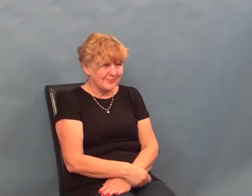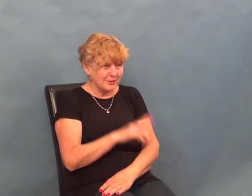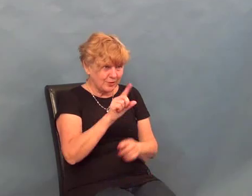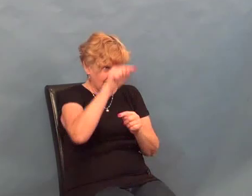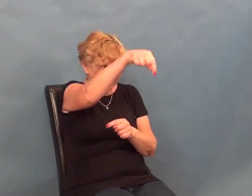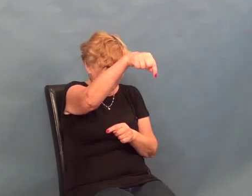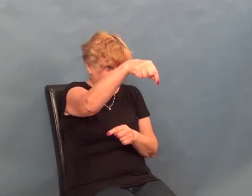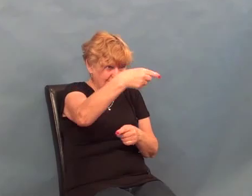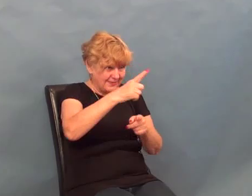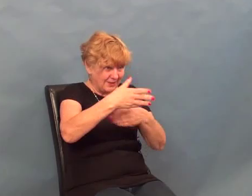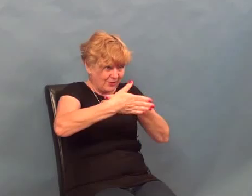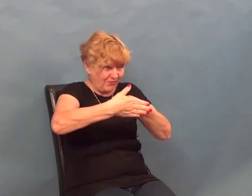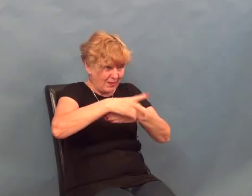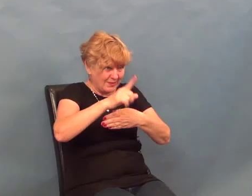Za drzwiami?